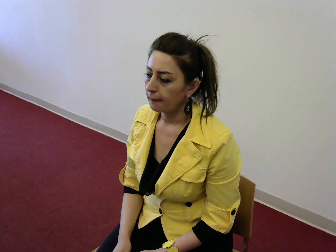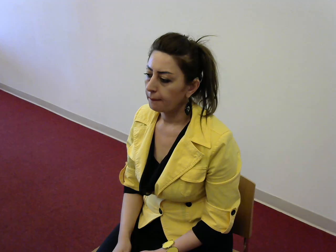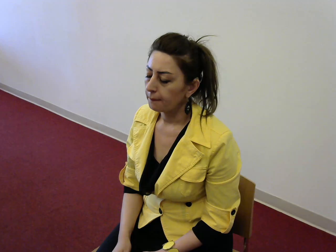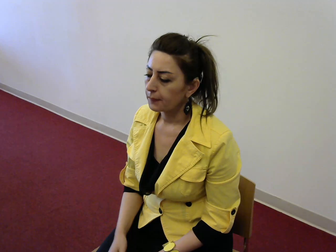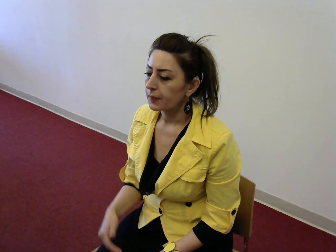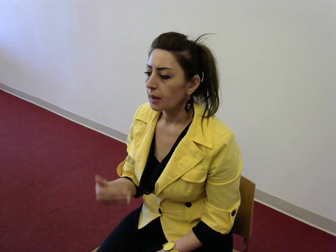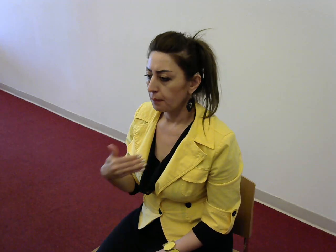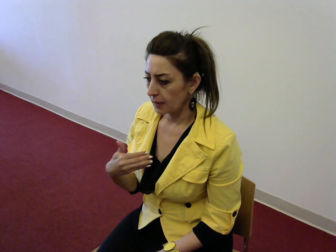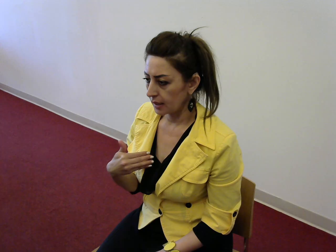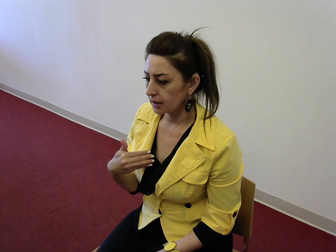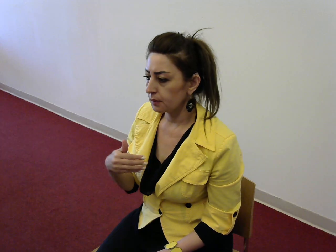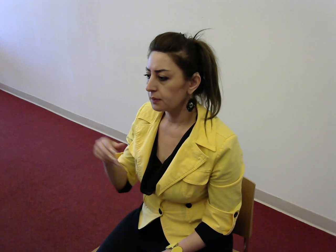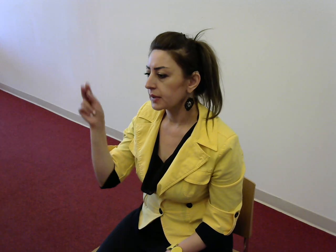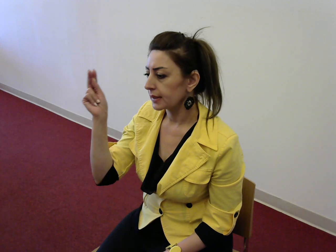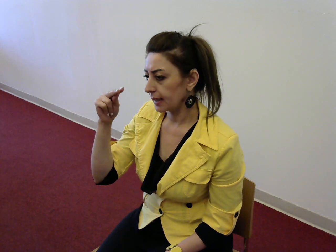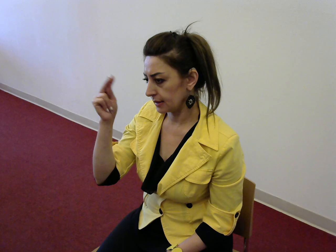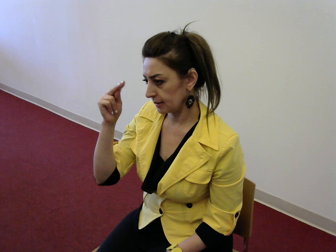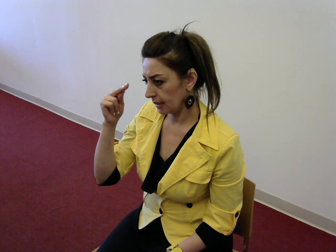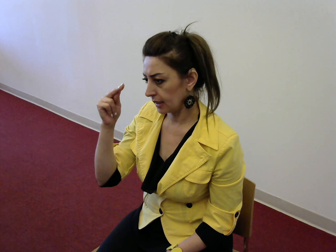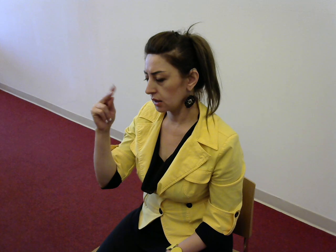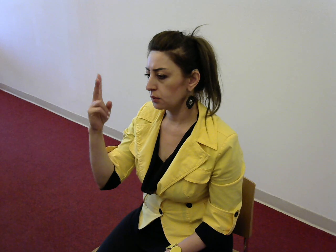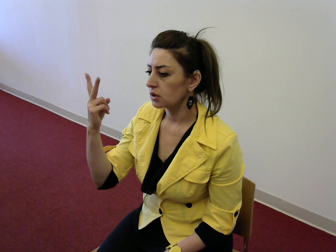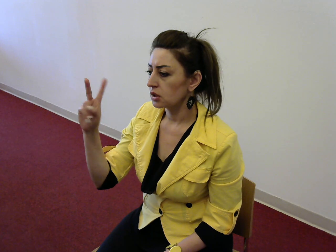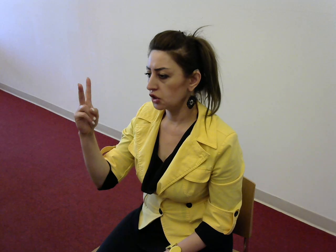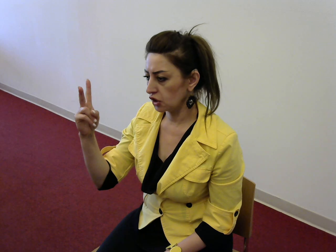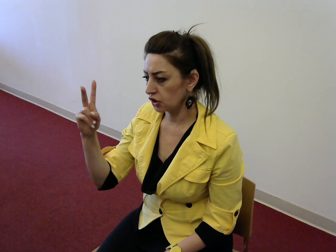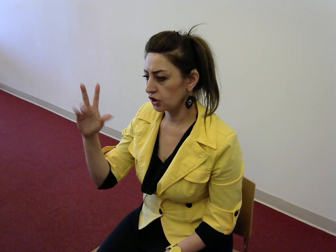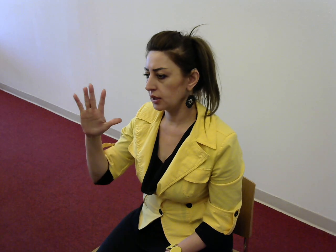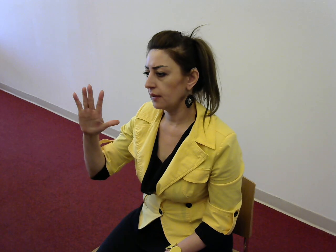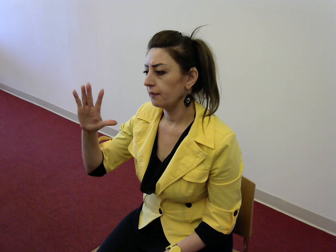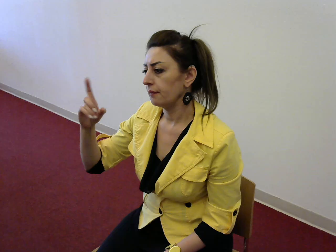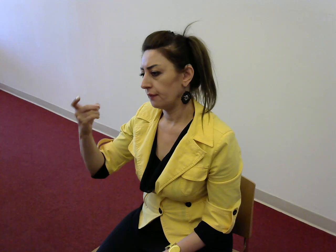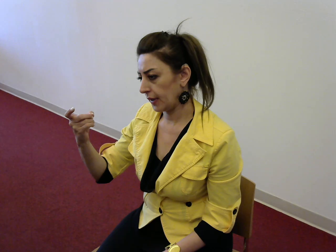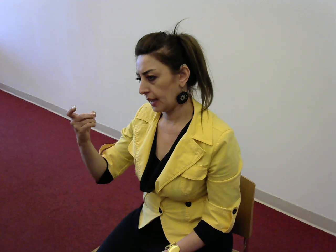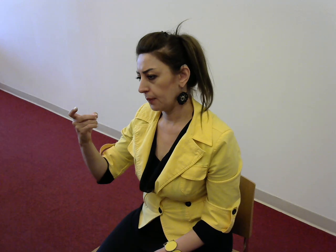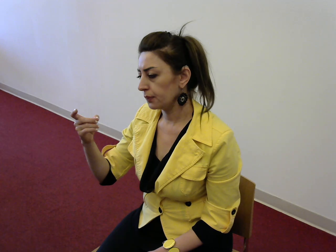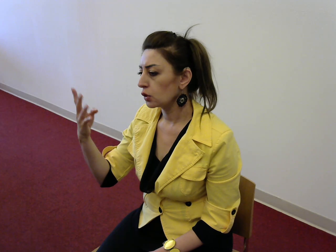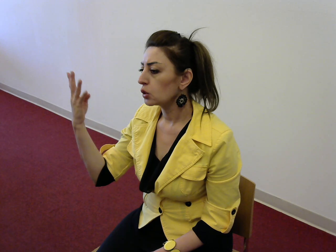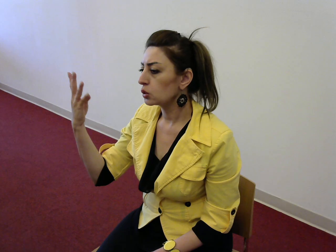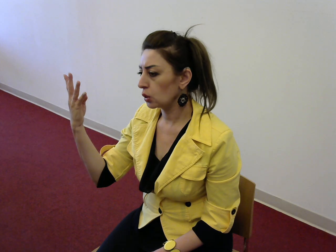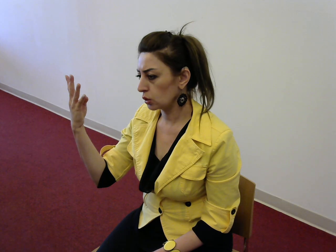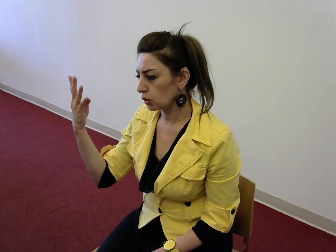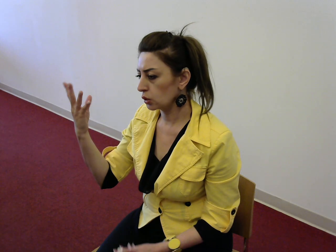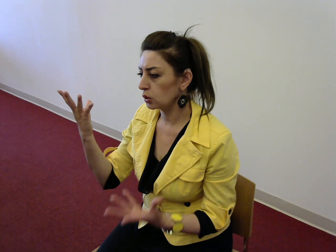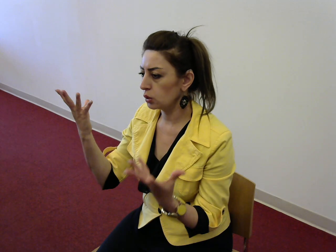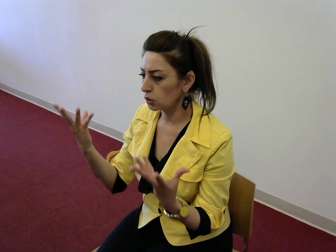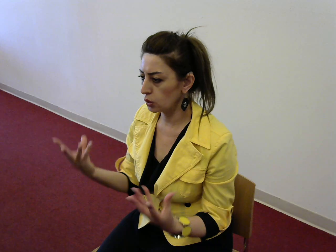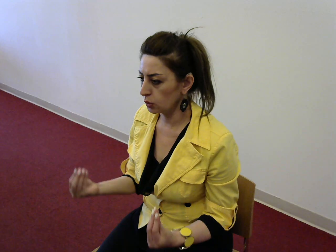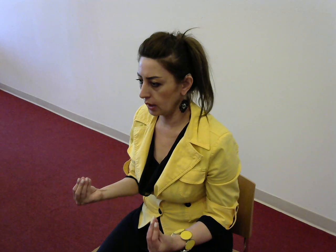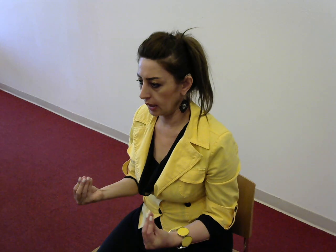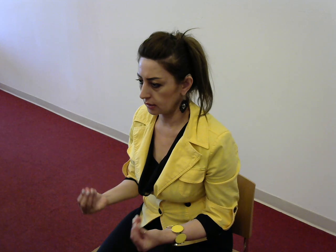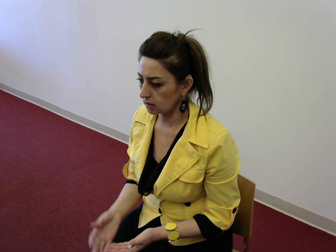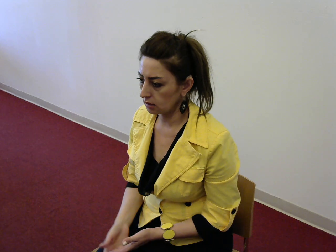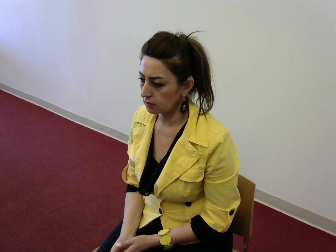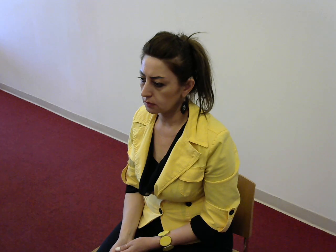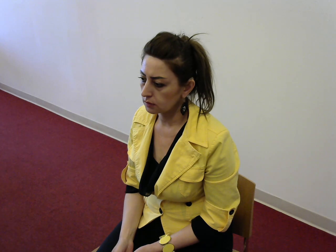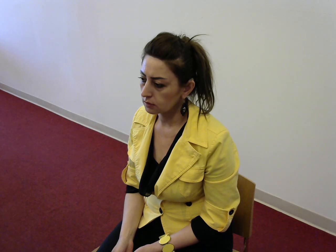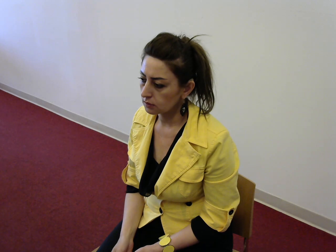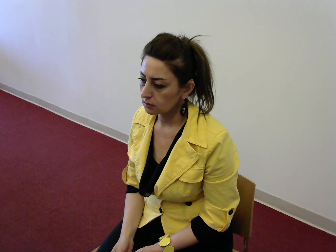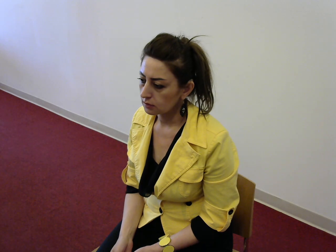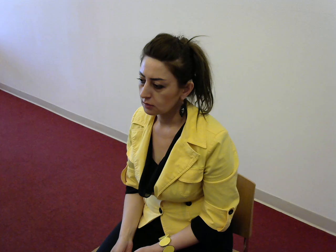Mənim dərslərim 2-ci və 4-cü günlərdir